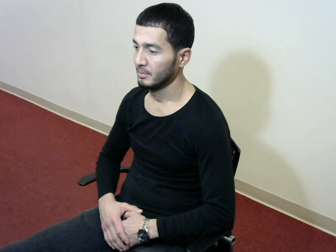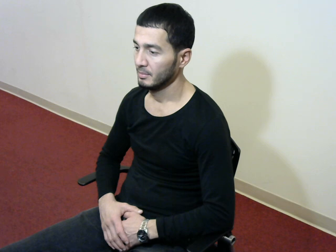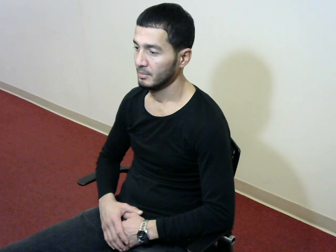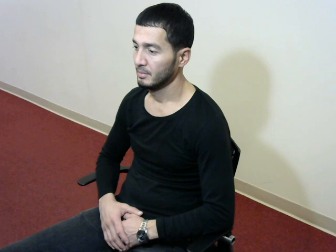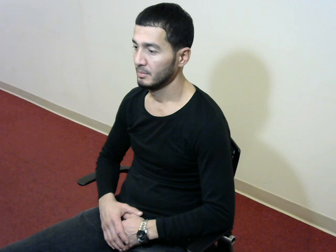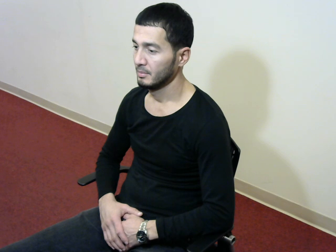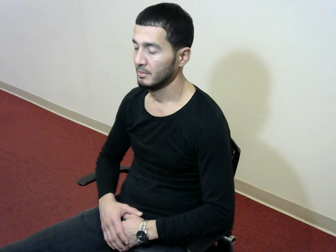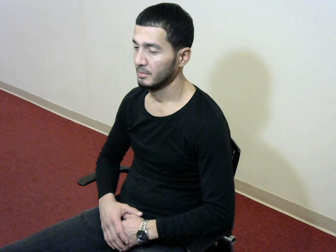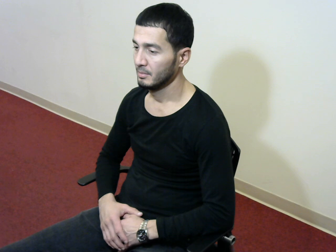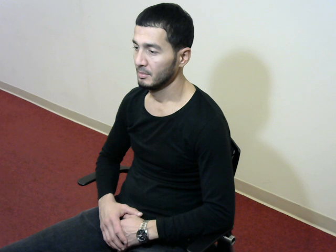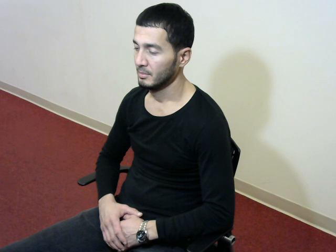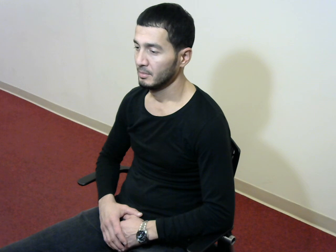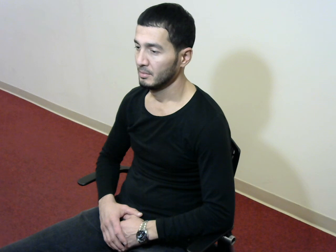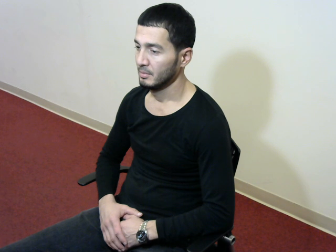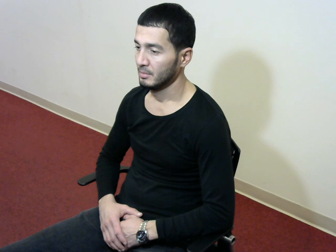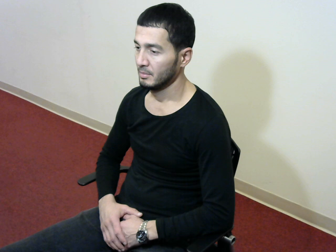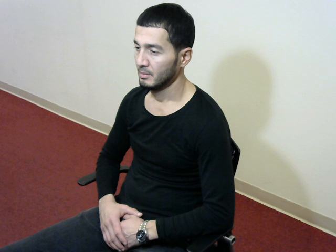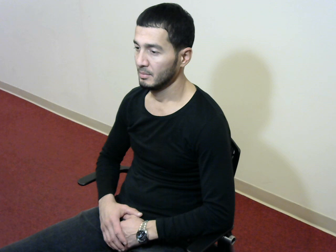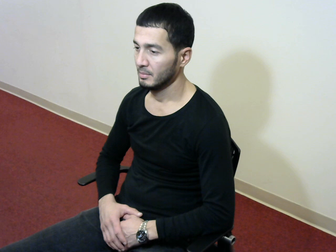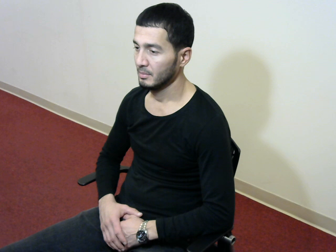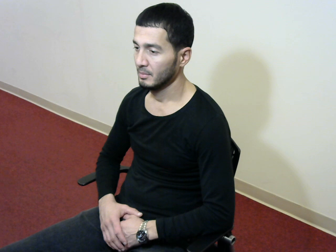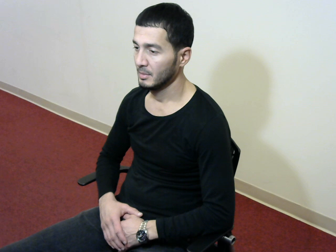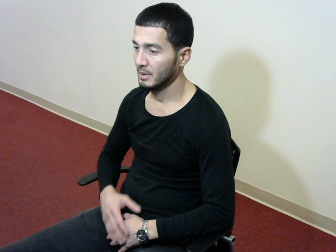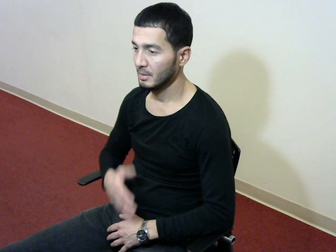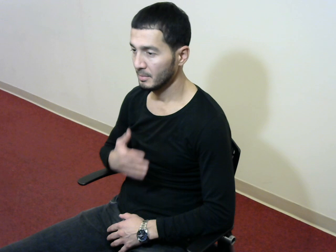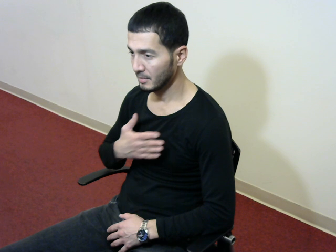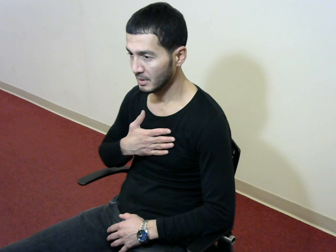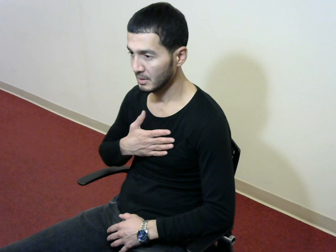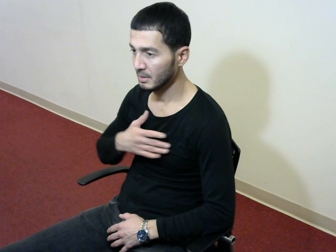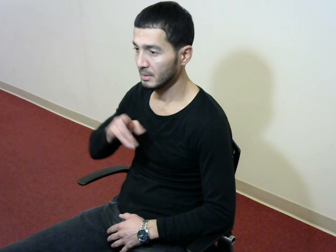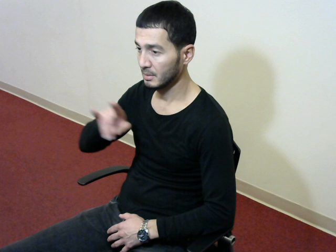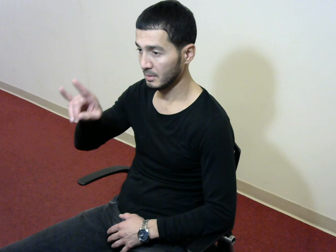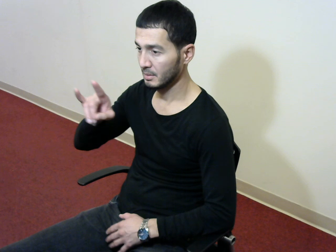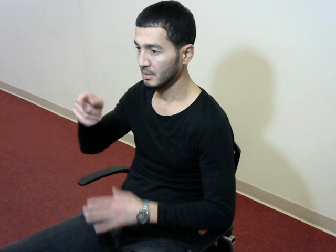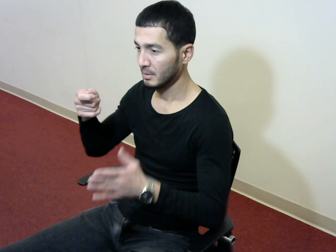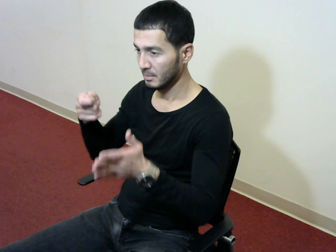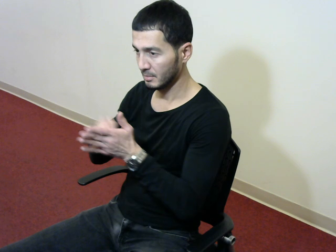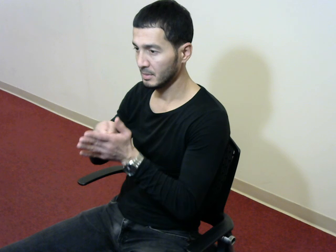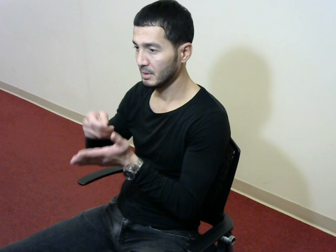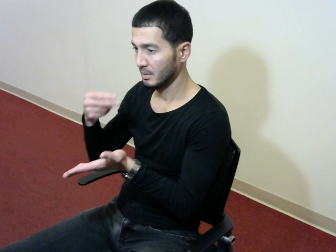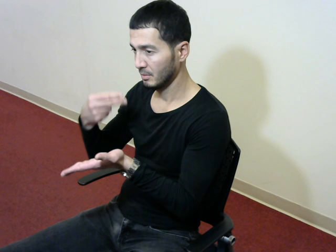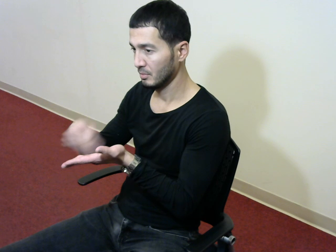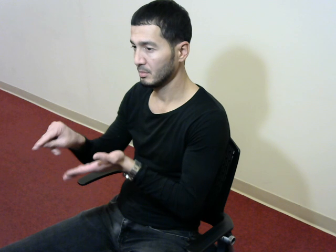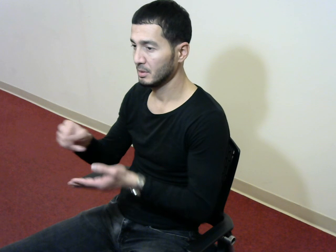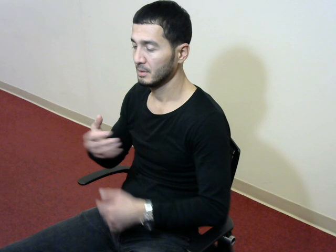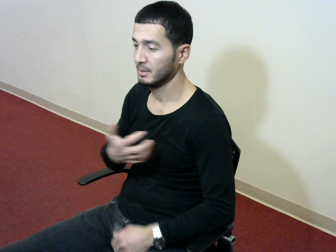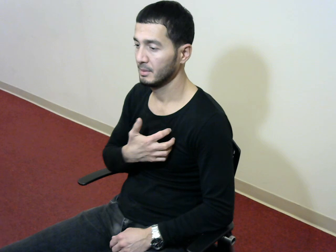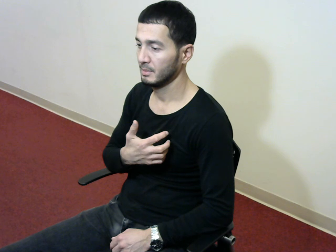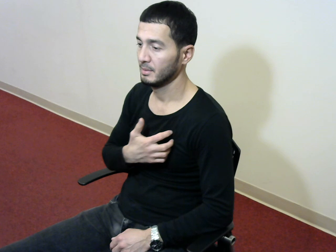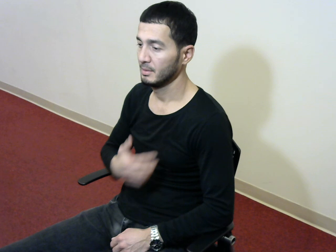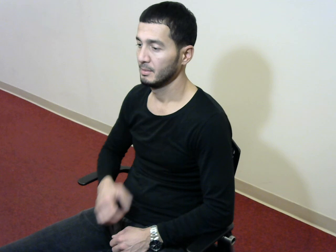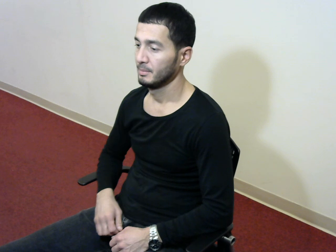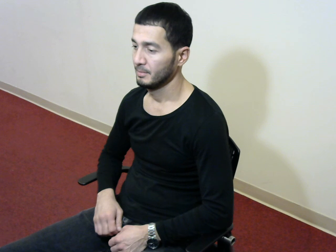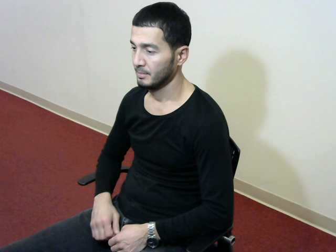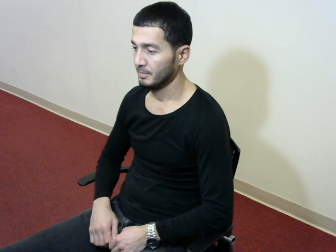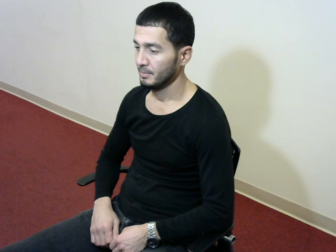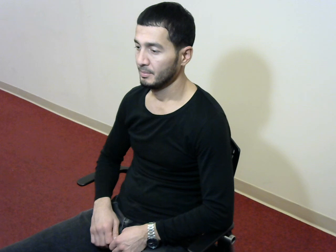Mən təyyarə bileti almaq istəyirəm